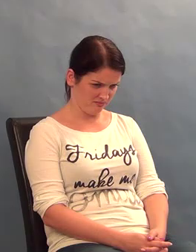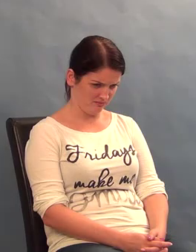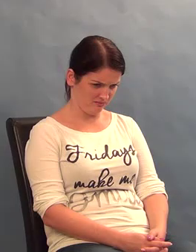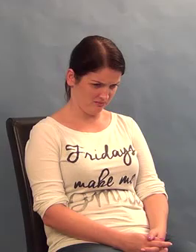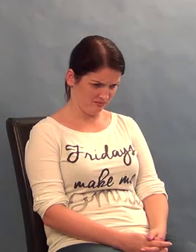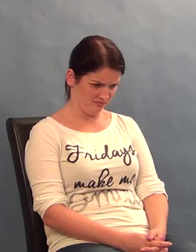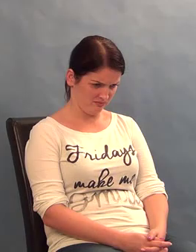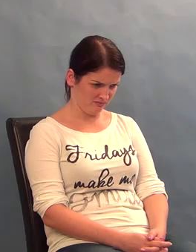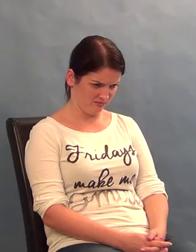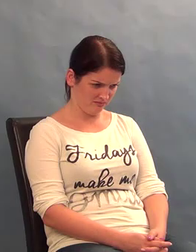Woda może kogoś porwać. Można utonąć.